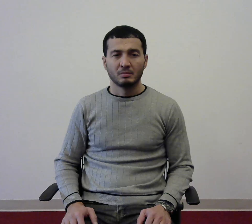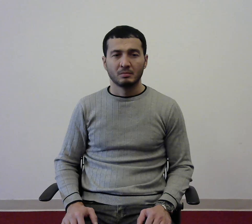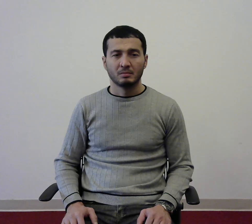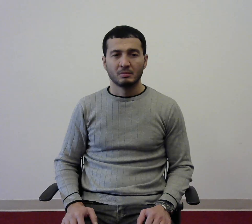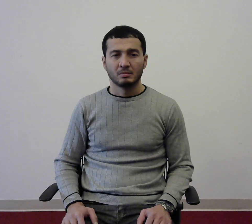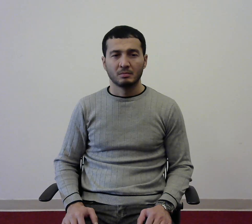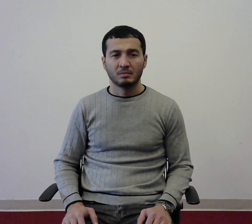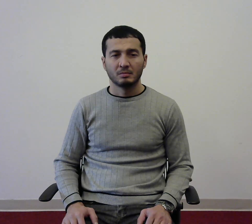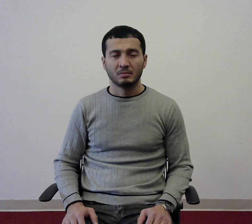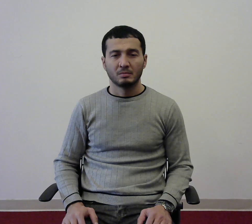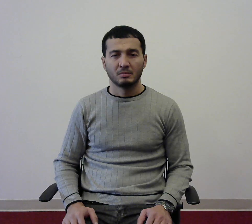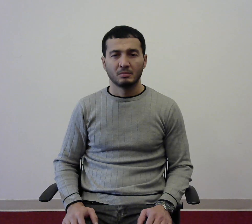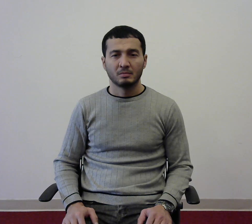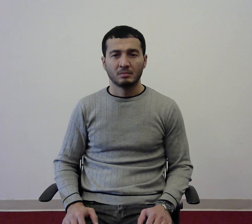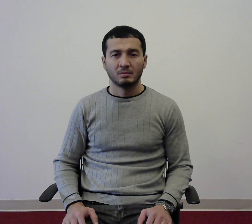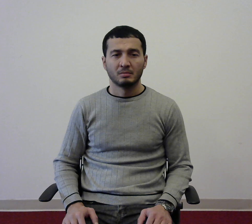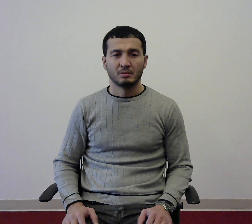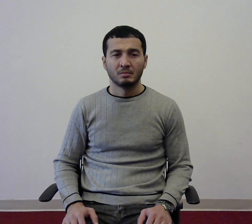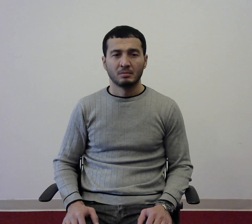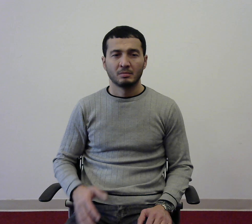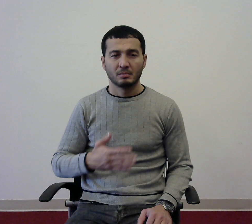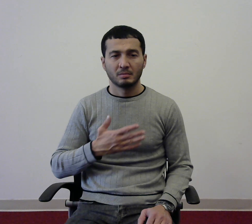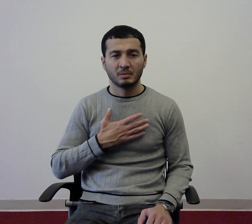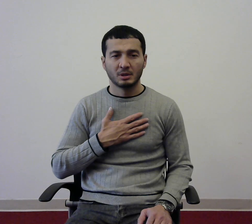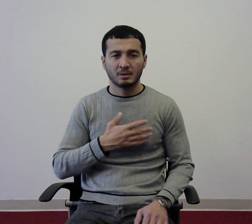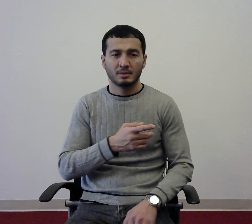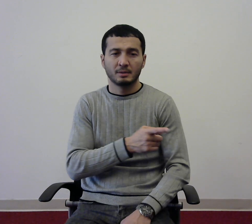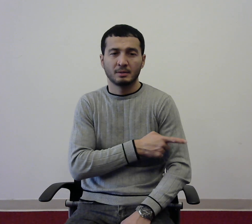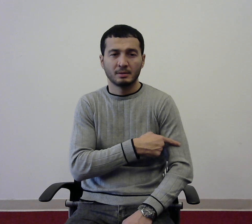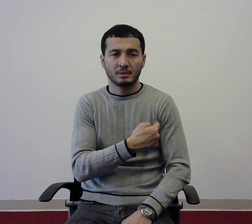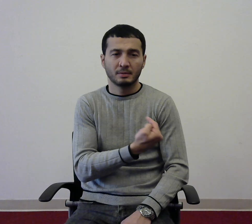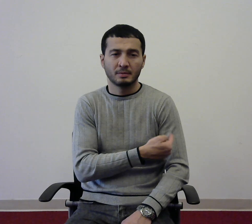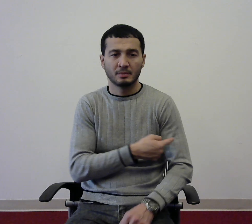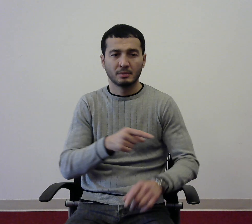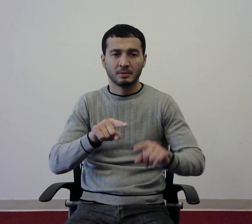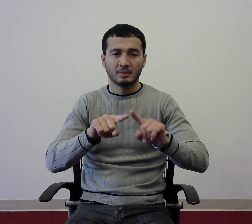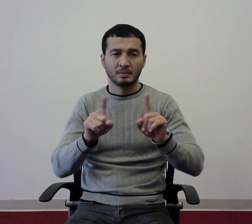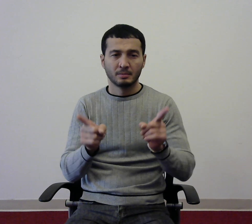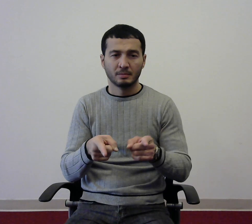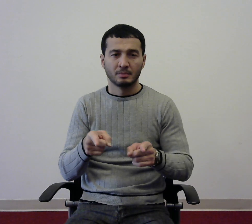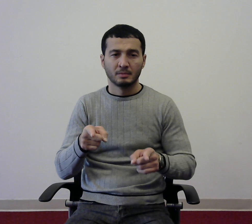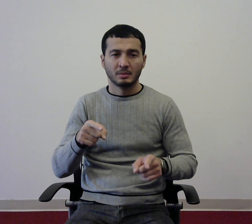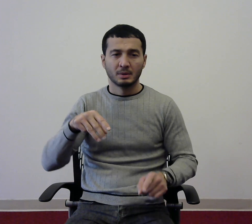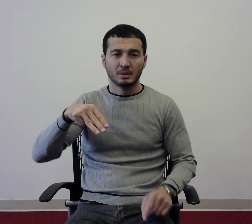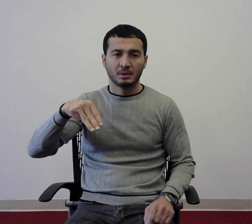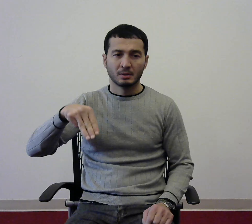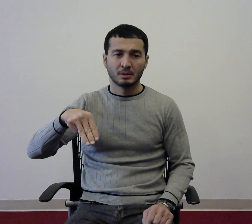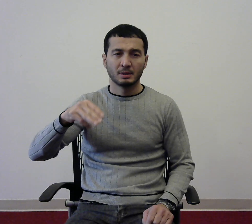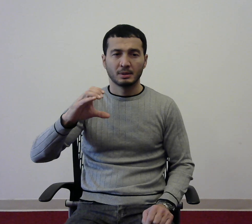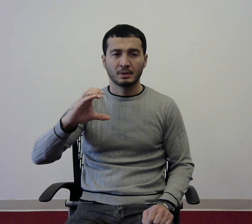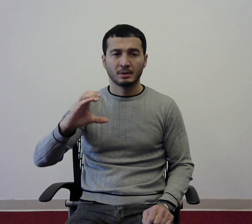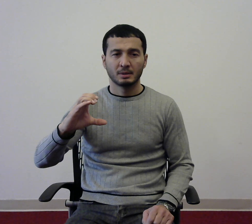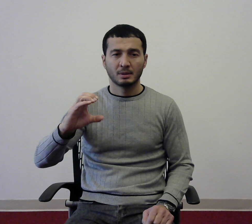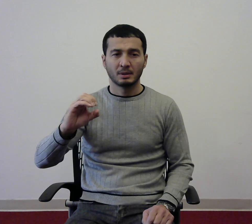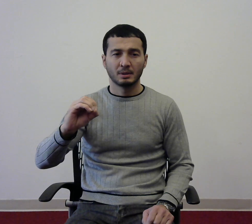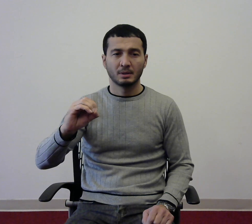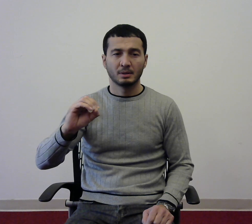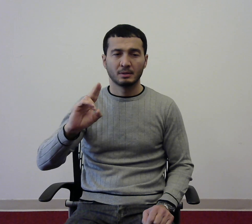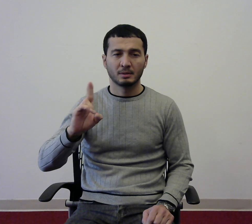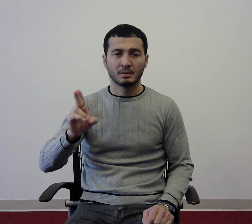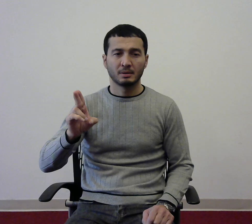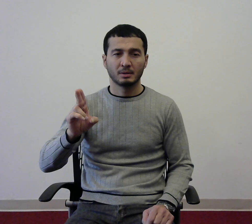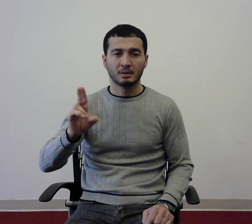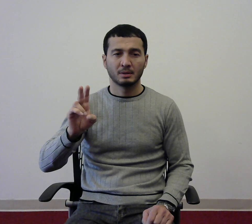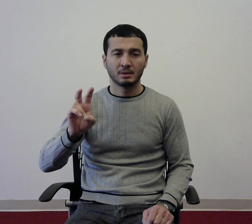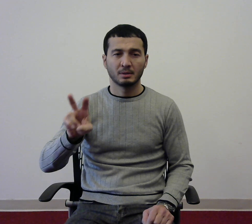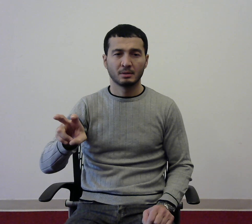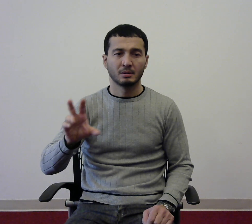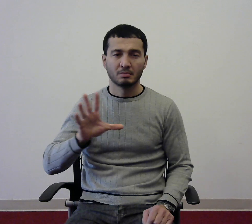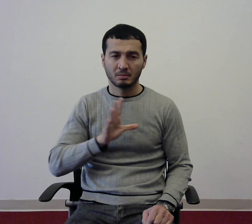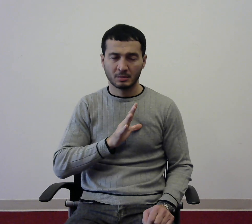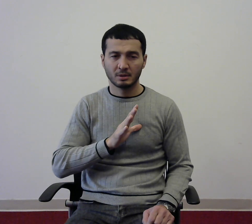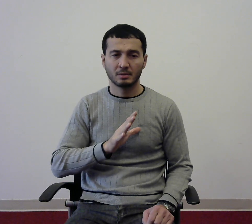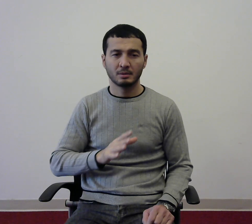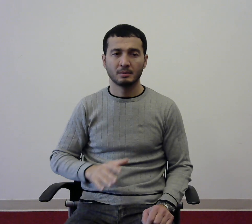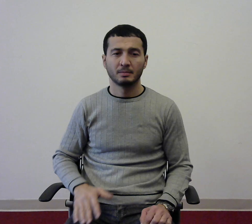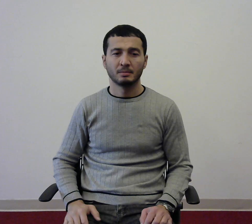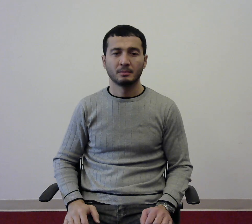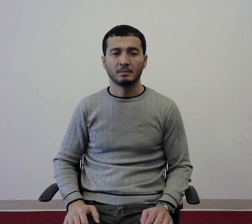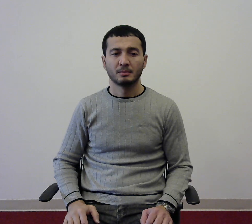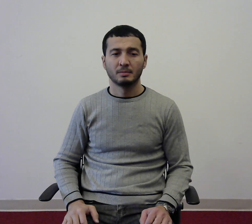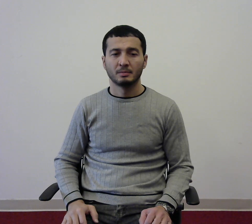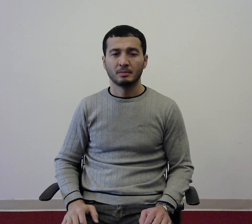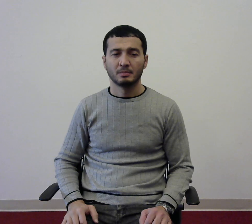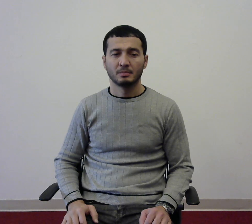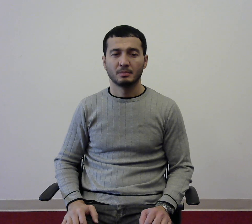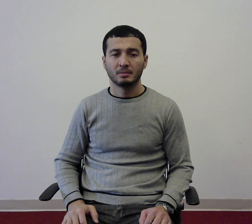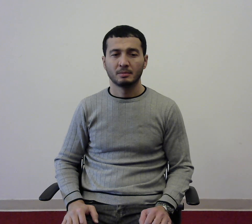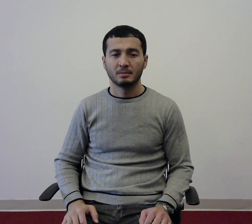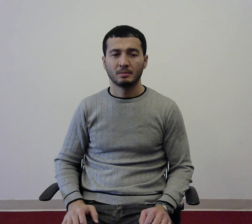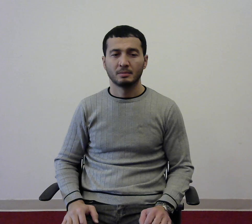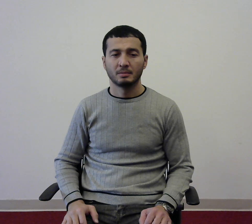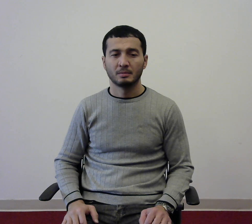Mən poliklinikaya (TSEK-ə) getmişəm